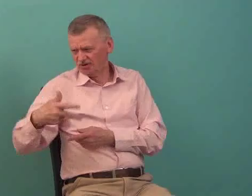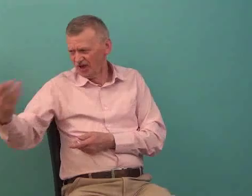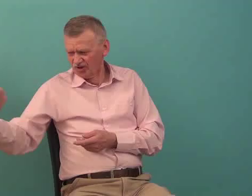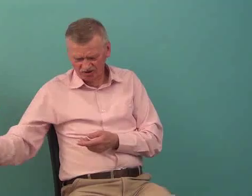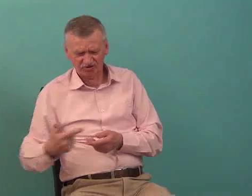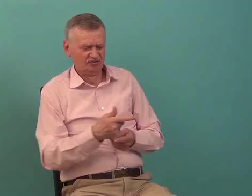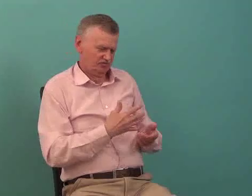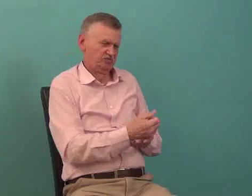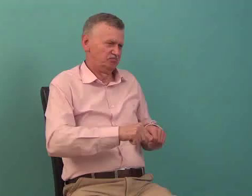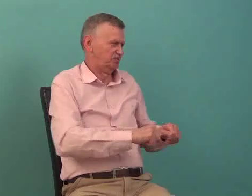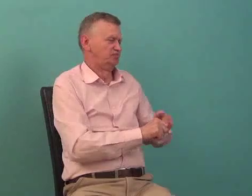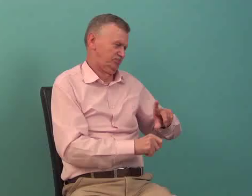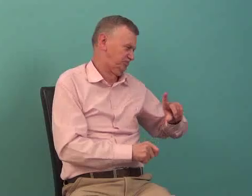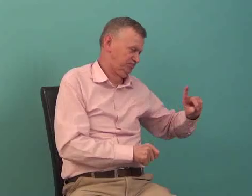Bierze czapkę i odchodzi, prowadząc rower.